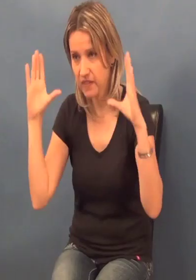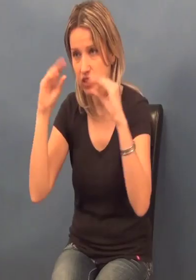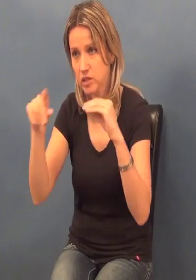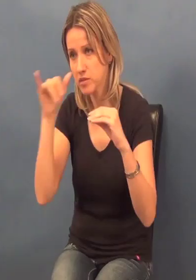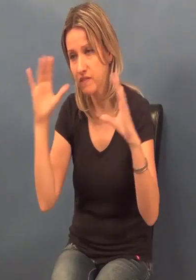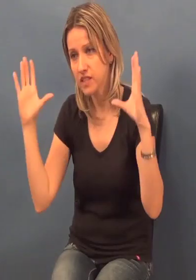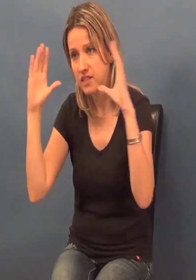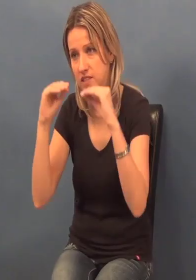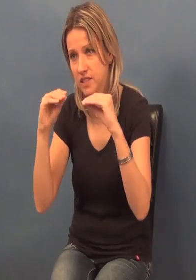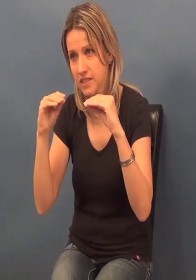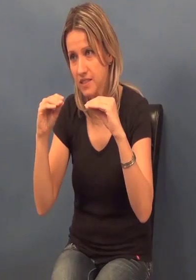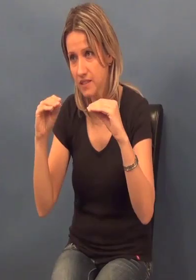Nie możesz wieczorem?